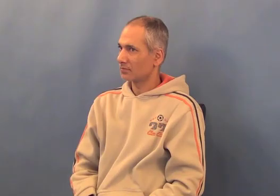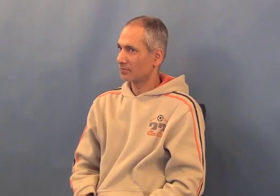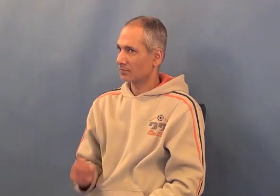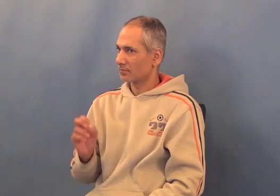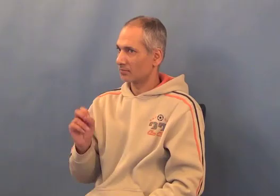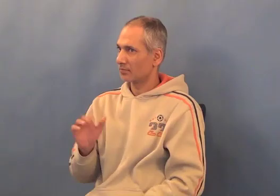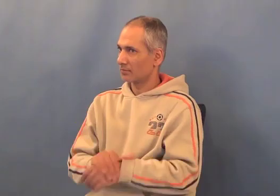Tak, zgadzam się.